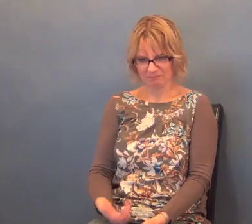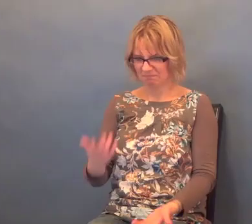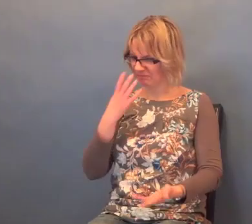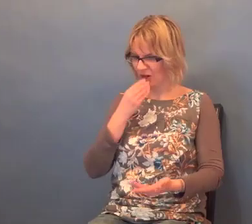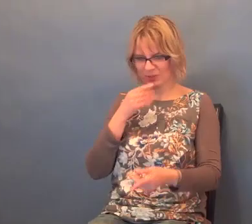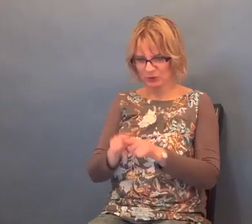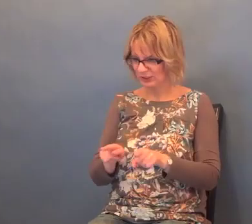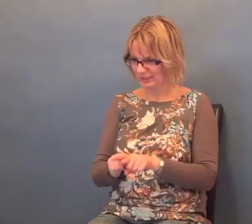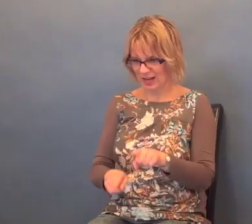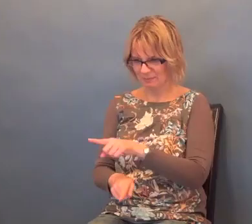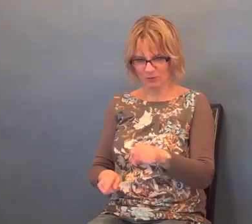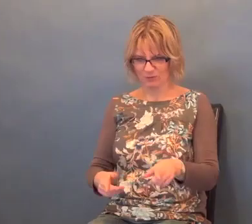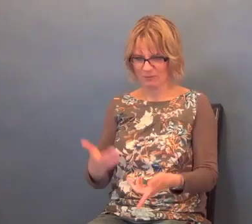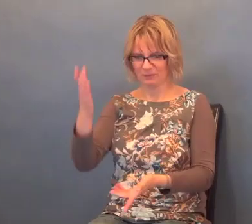Wyglądają tak samo.